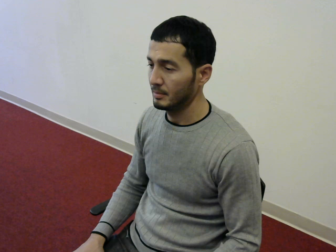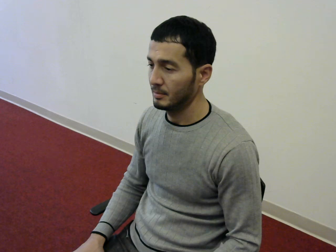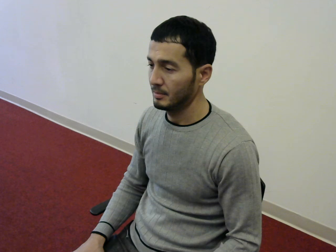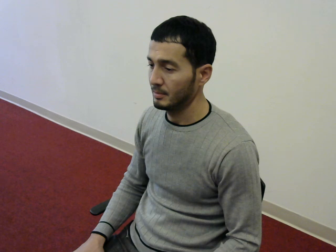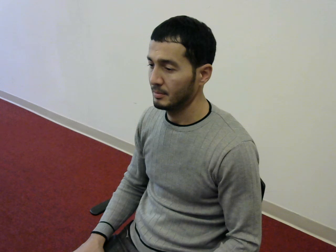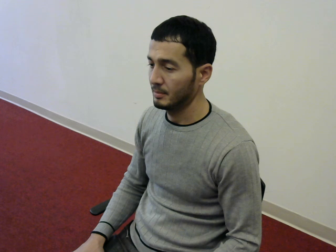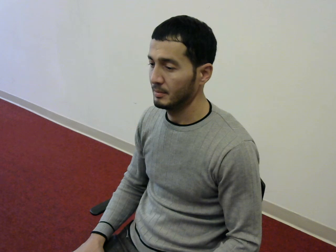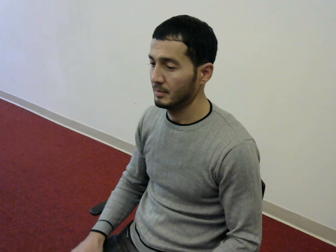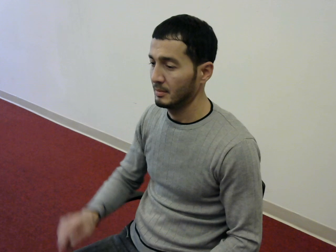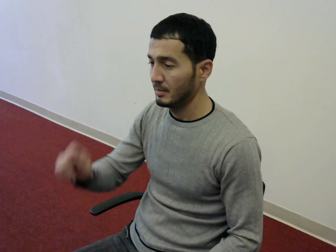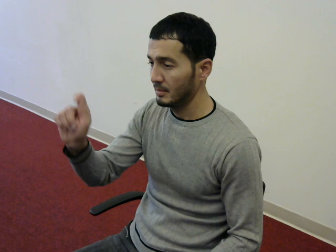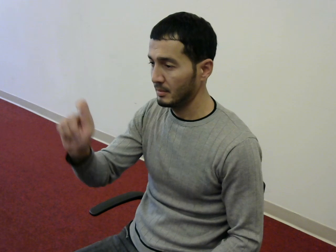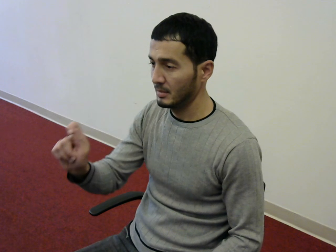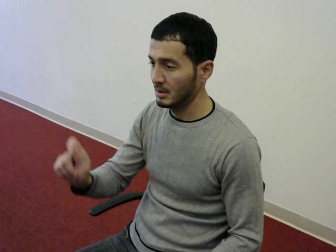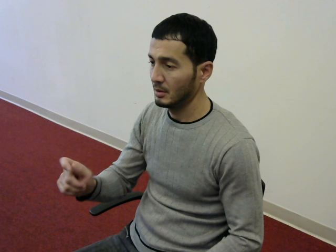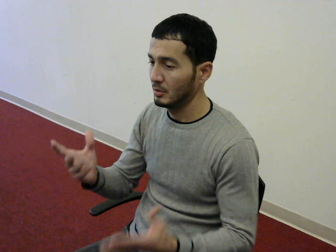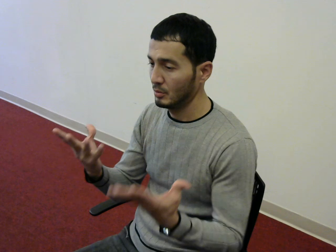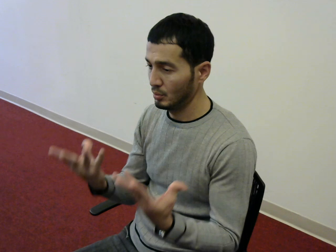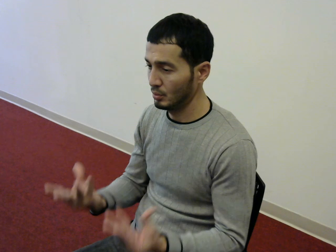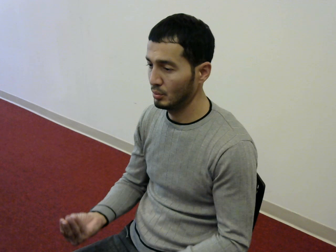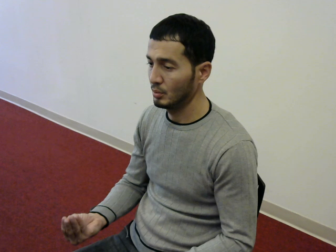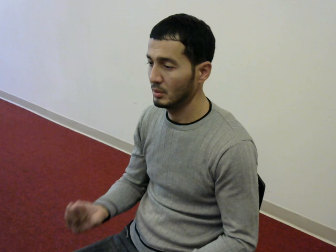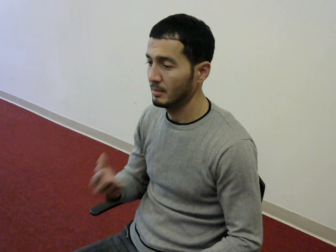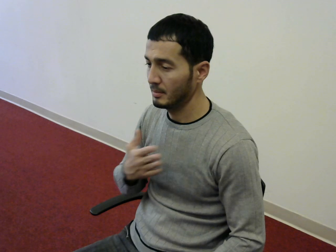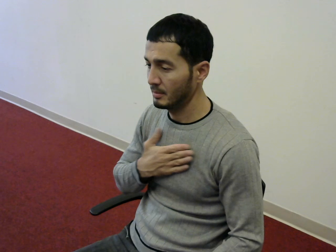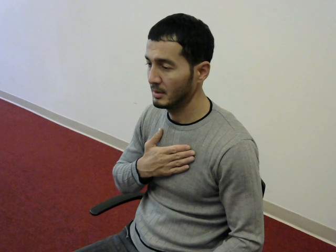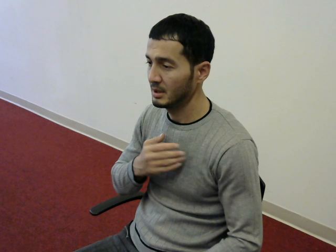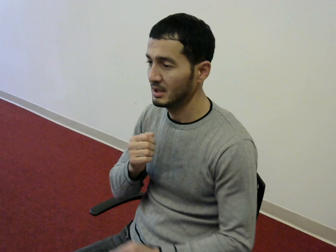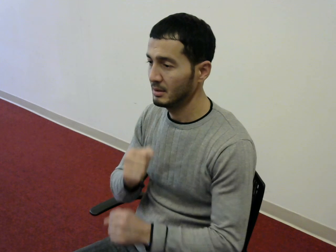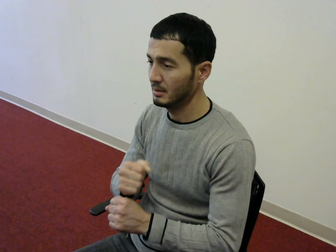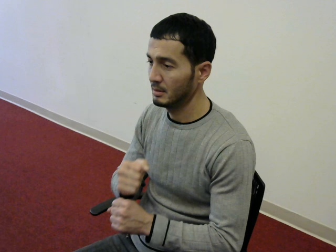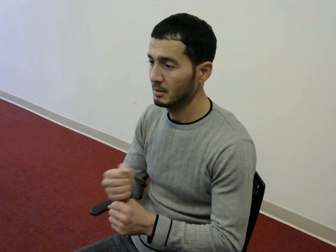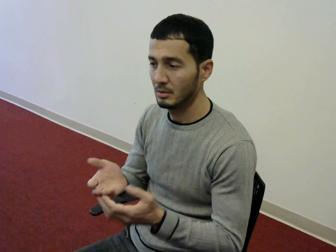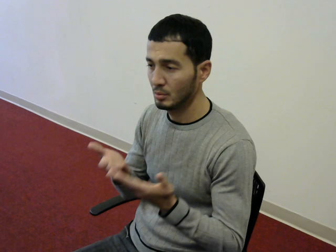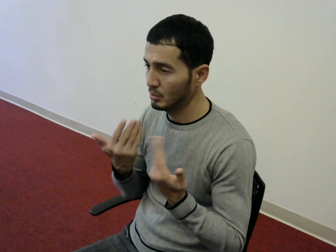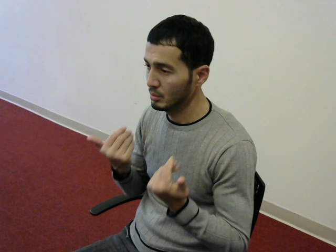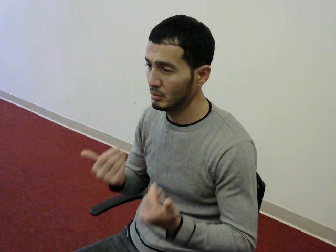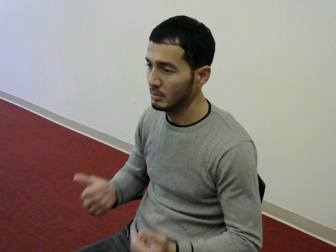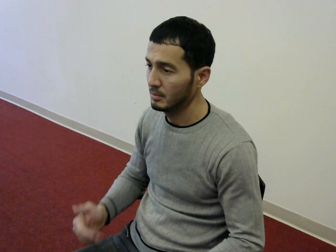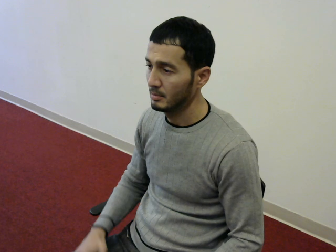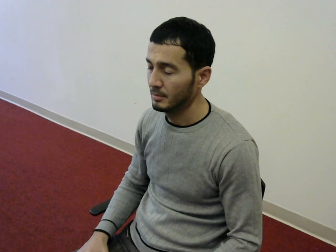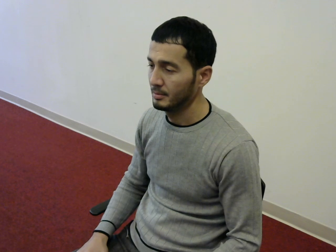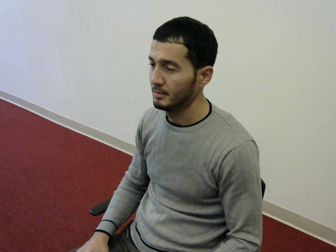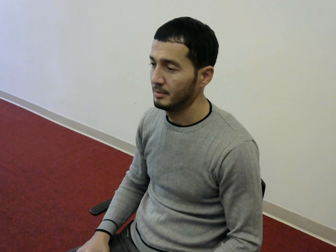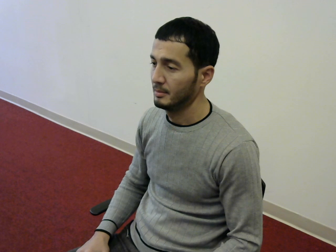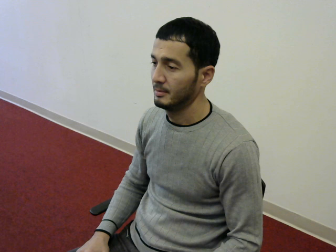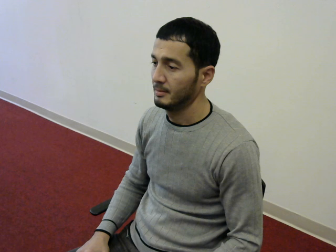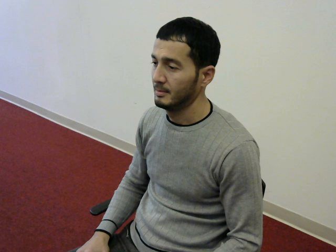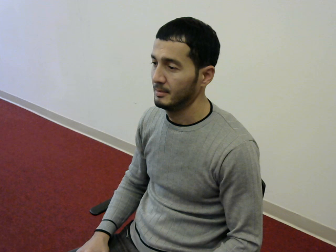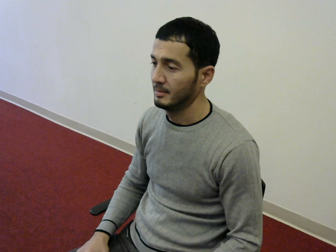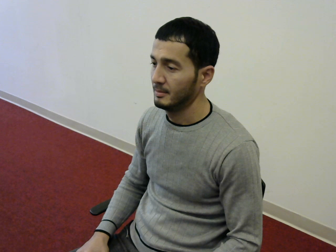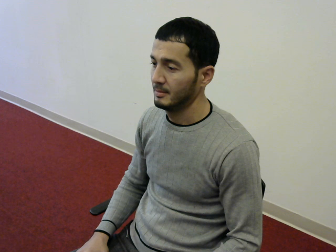Bazar günü mənim işim yoxdur